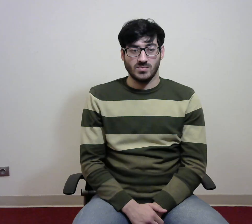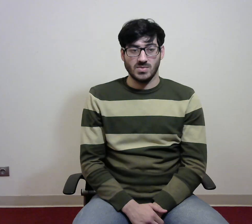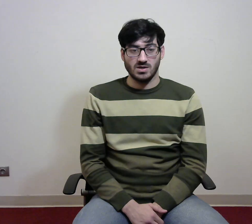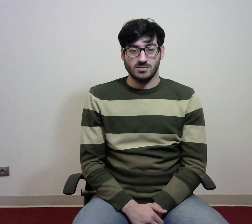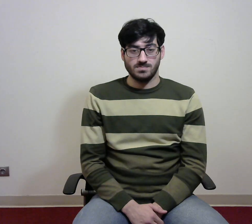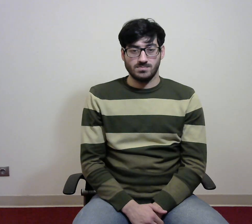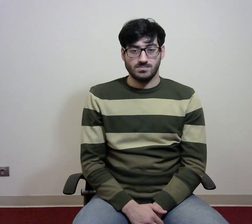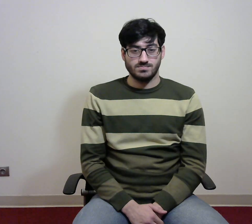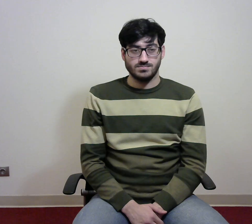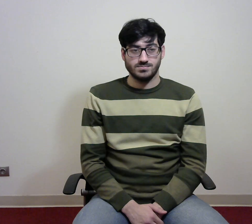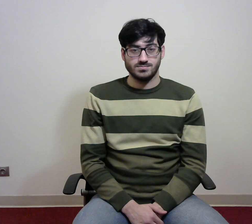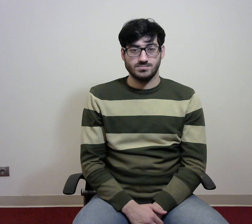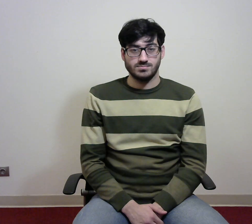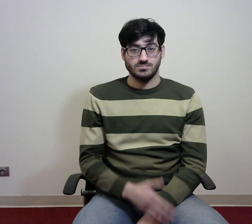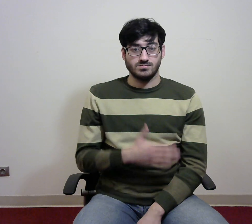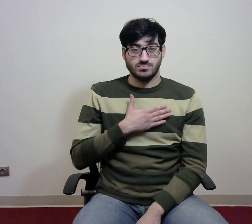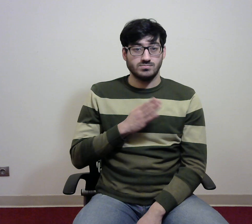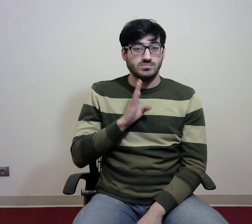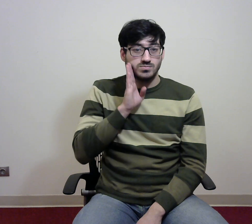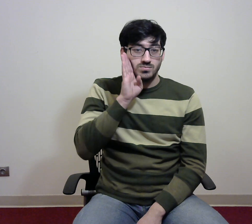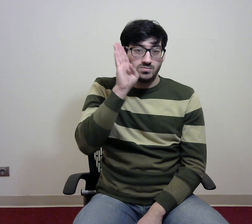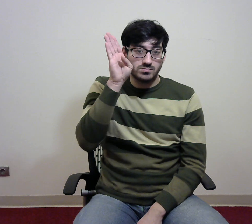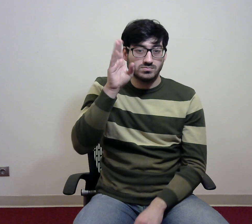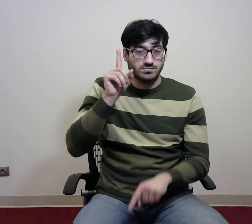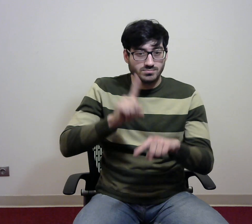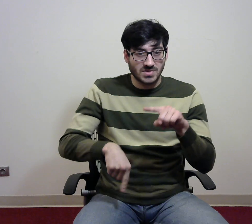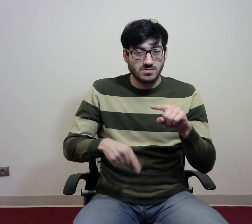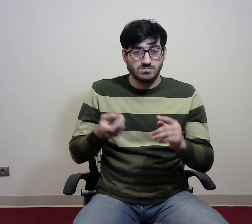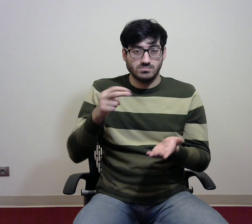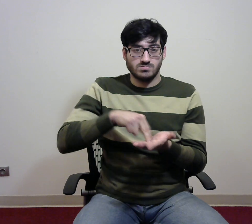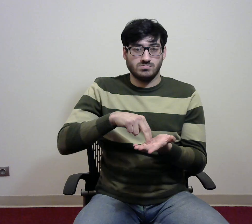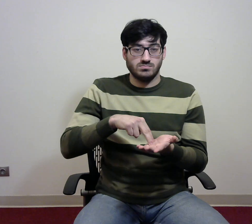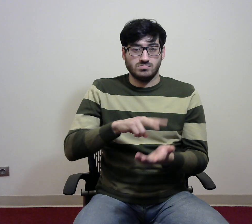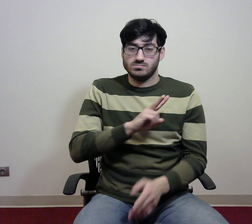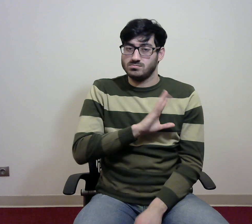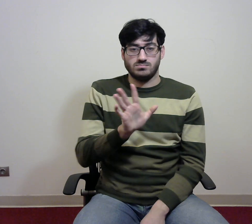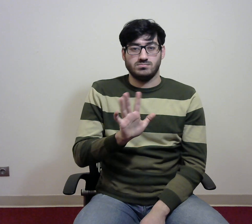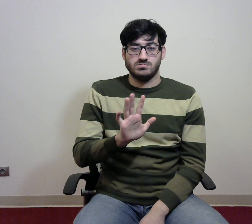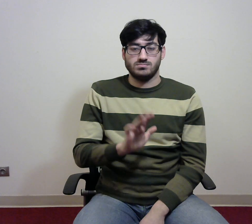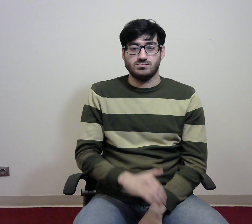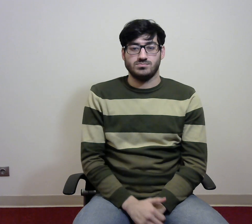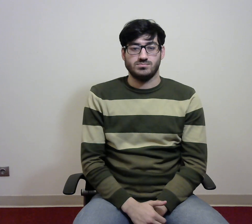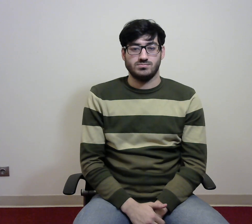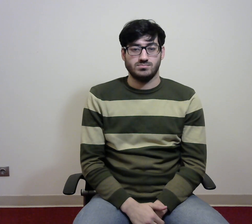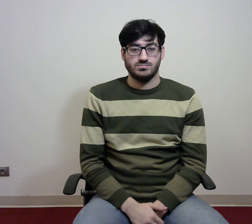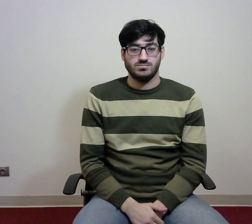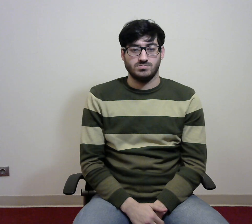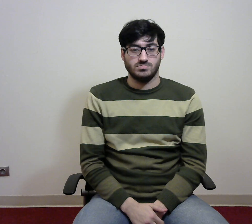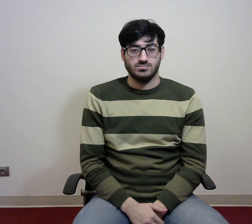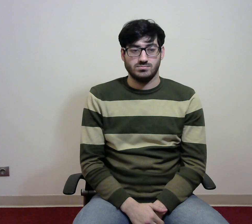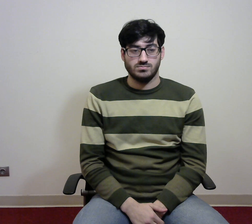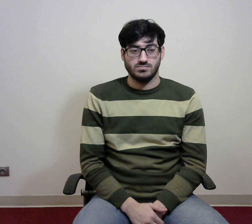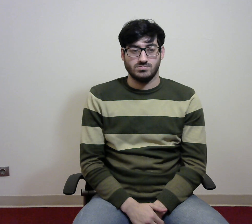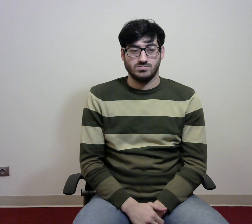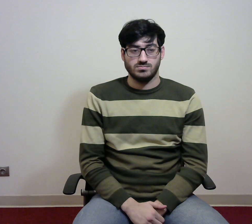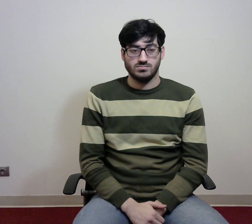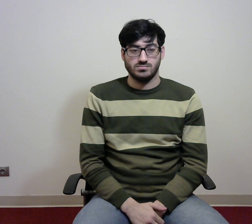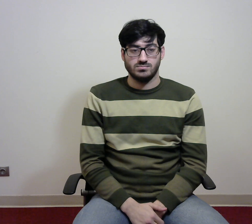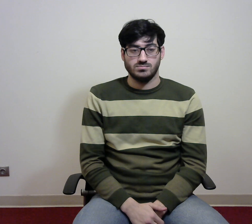Mən səhərlər tez durmağı sevmirəm